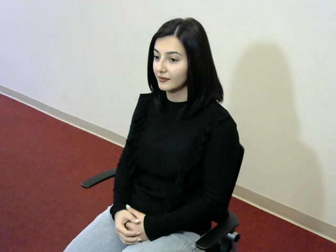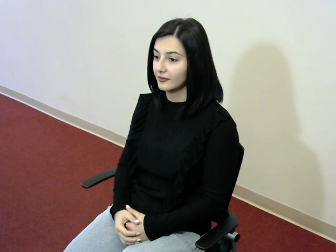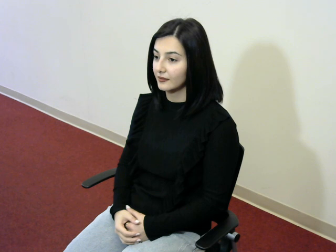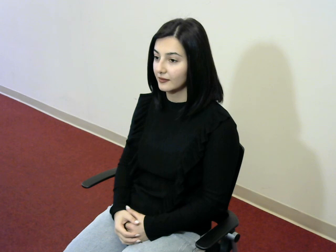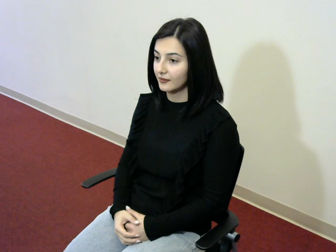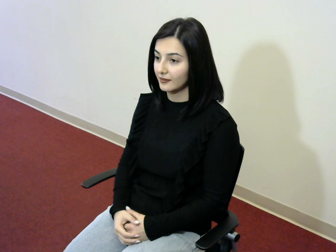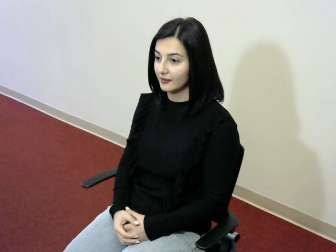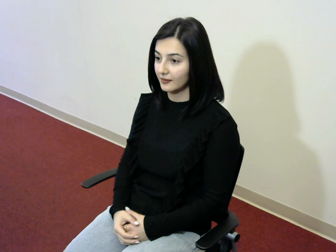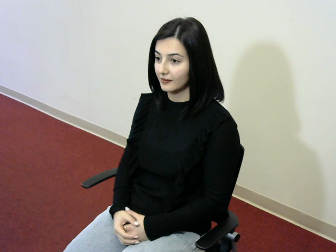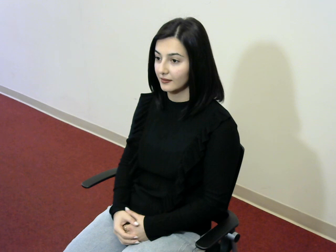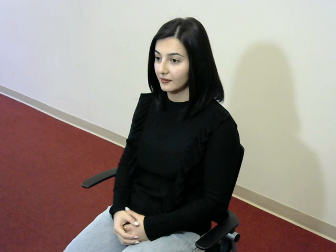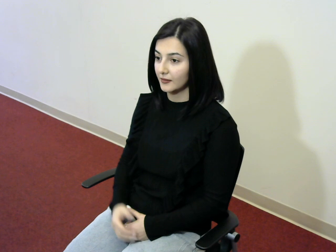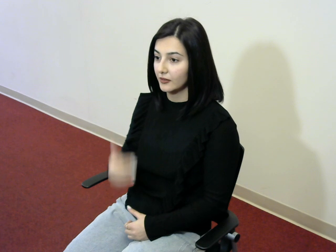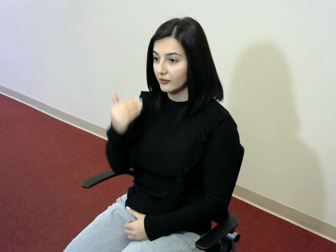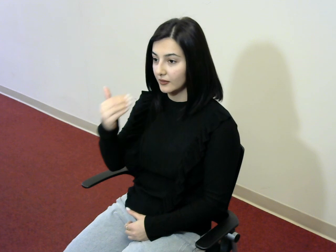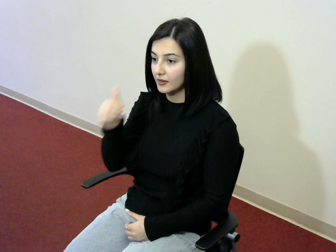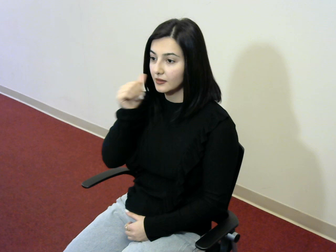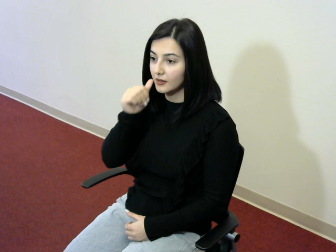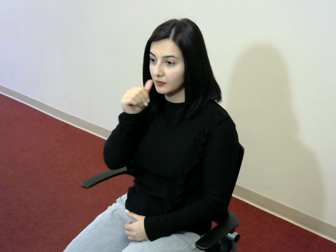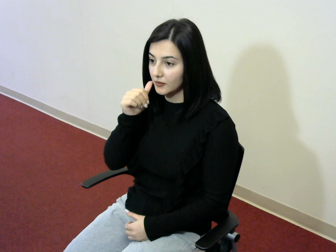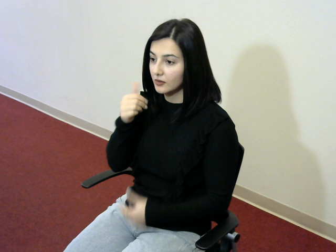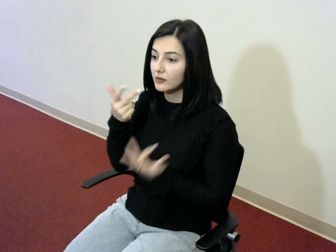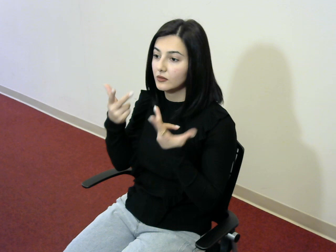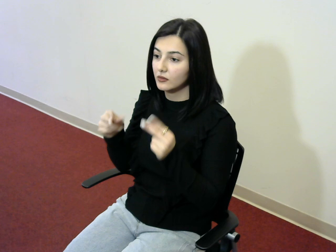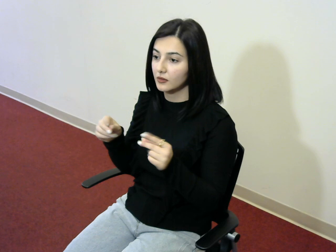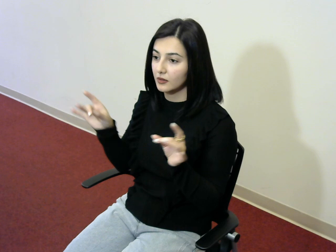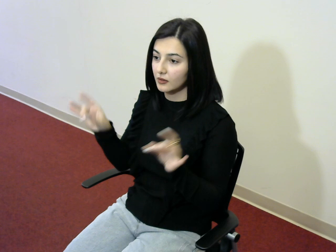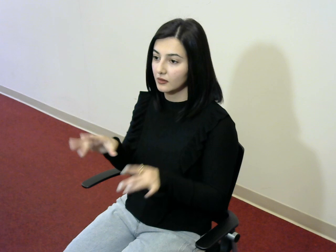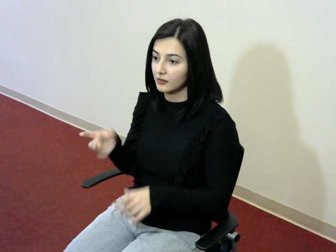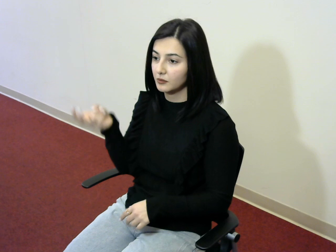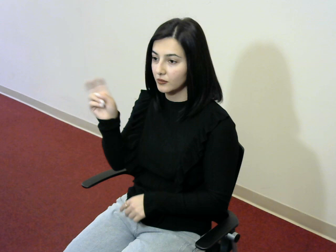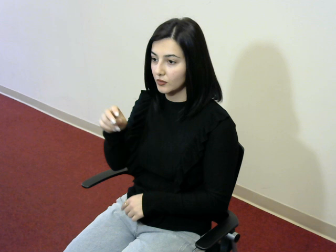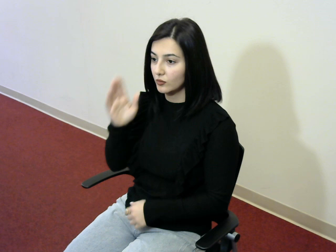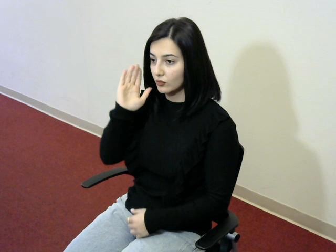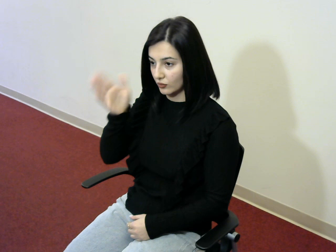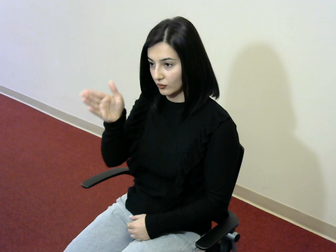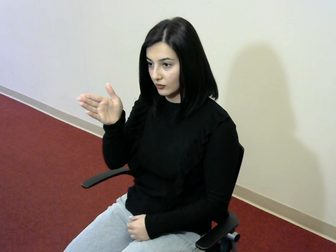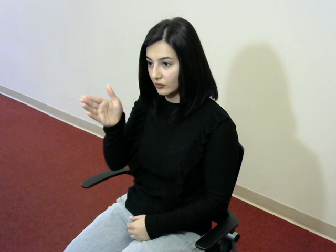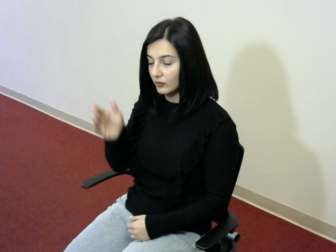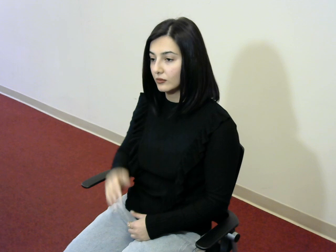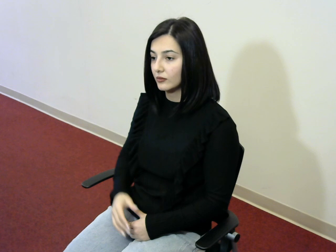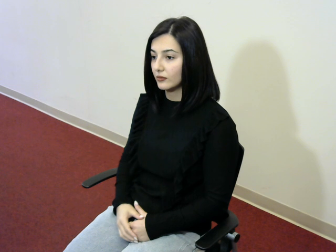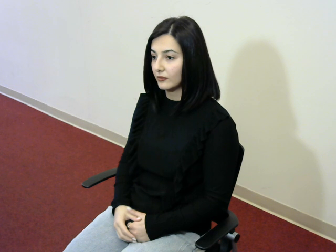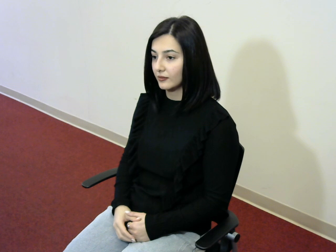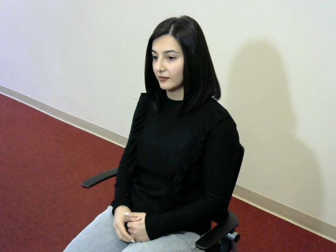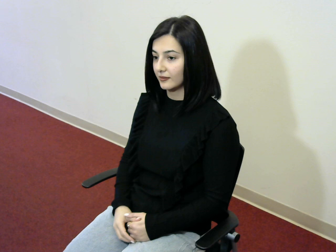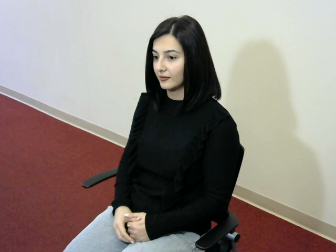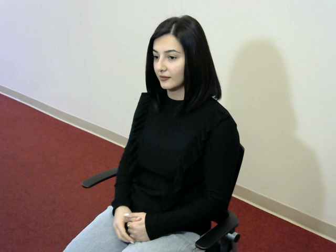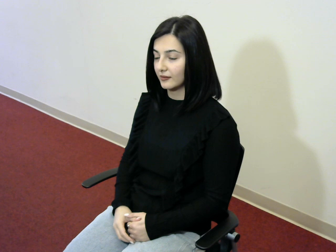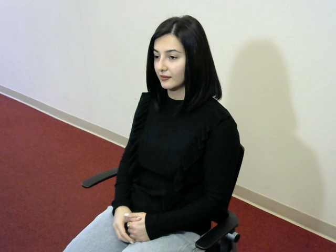Siz sabah hansı restorana gedəcəksiniz?